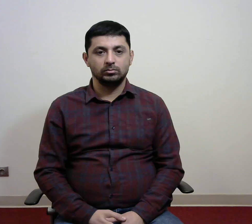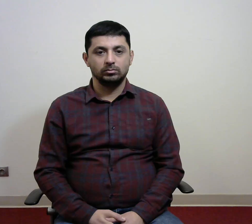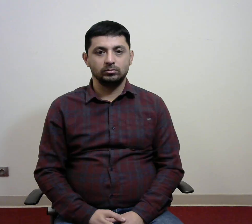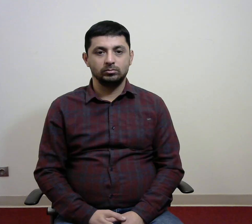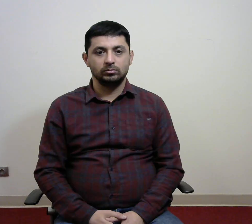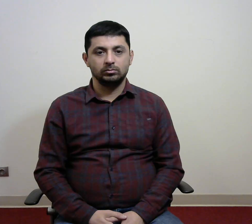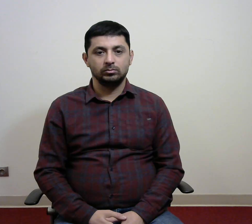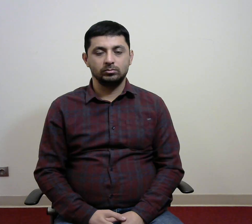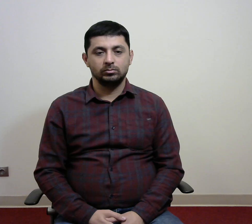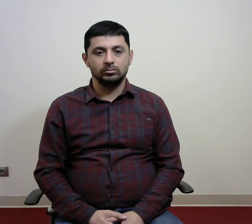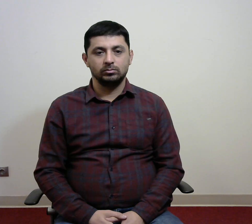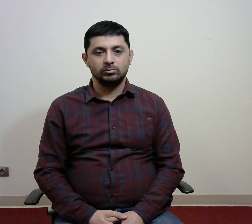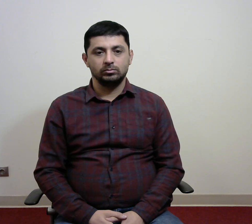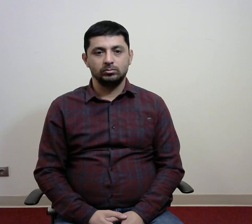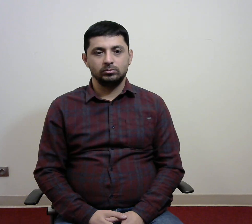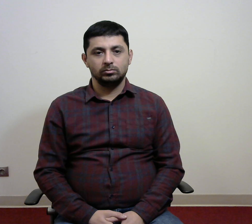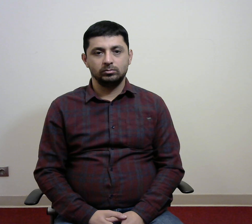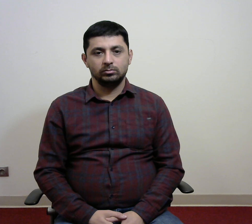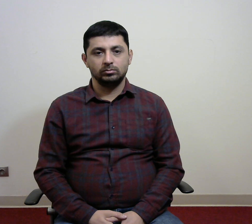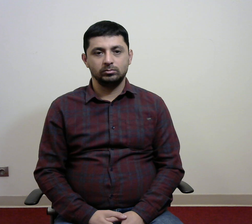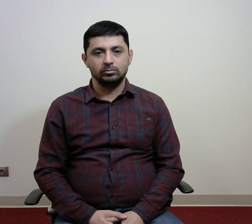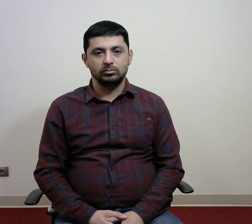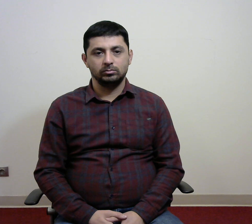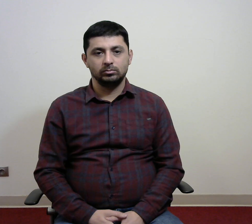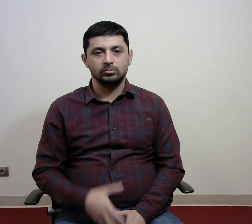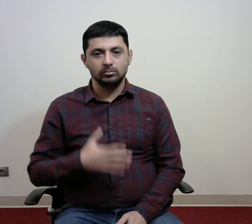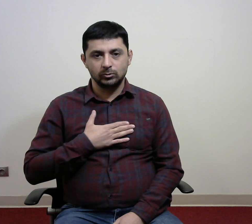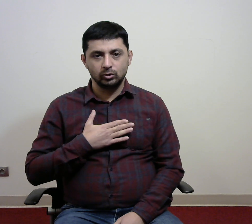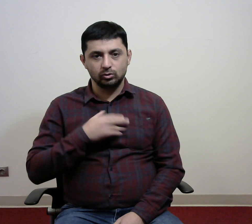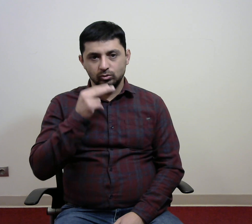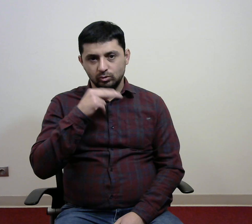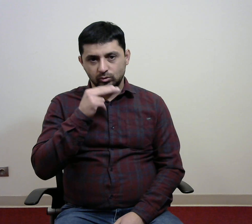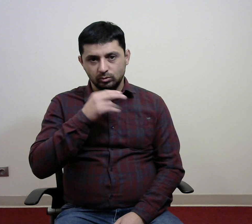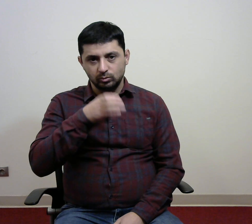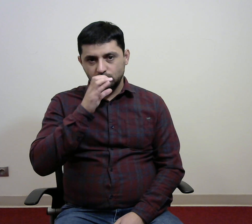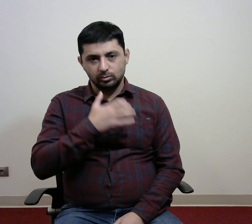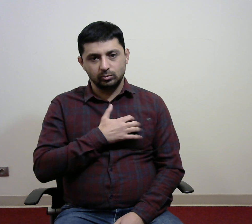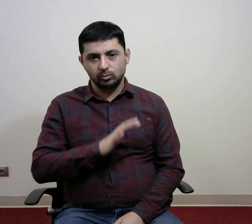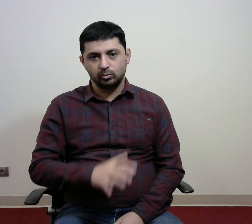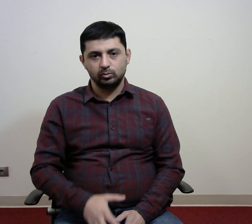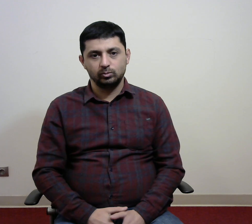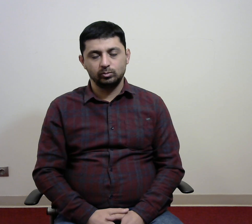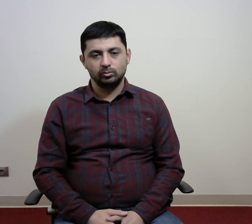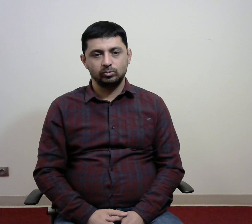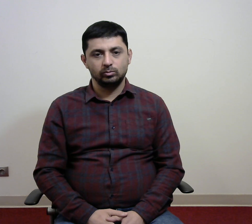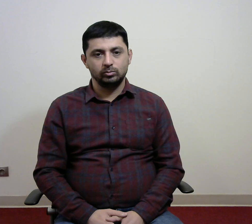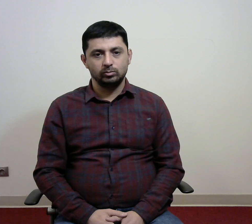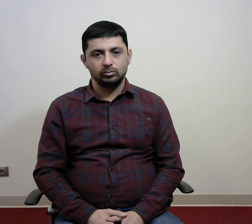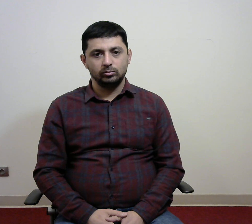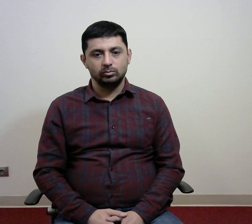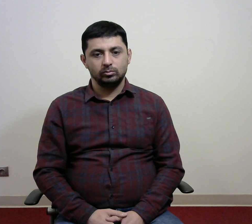Mən çay içmək istəmirəm